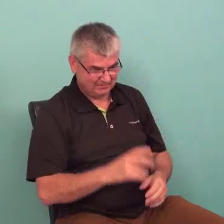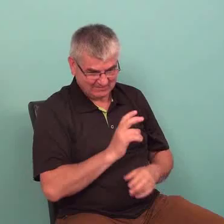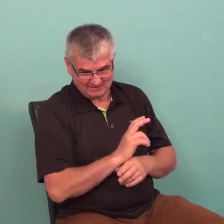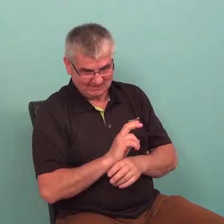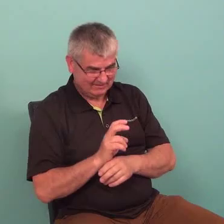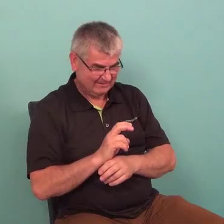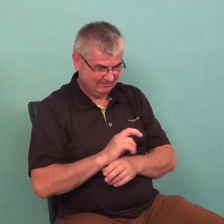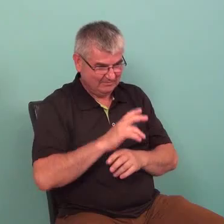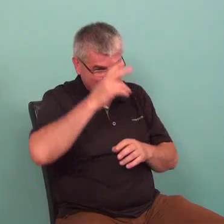Kot się zastanawia.